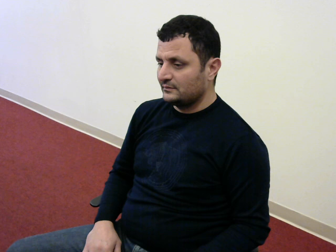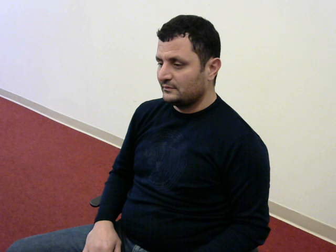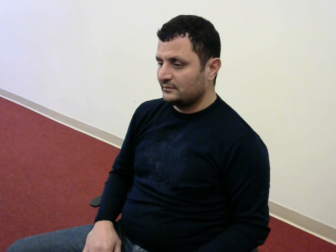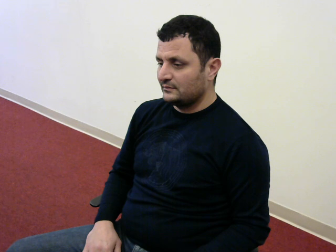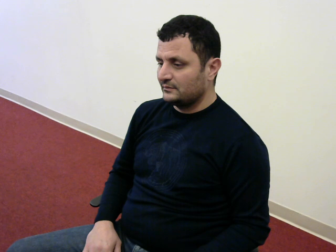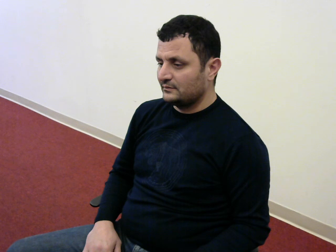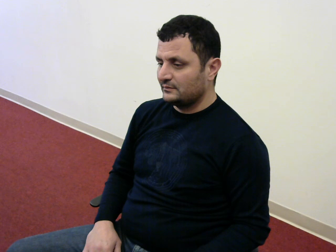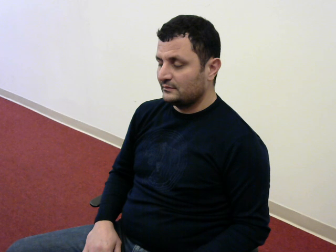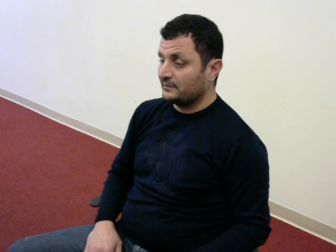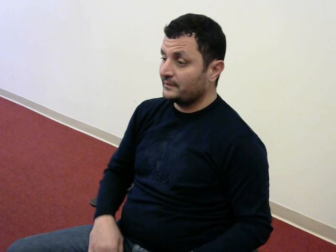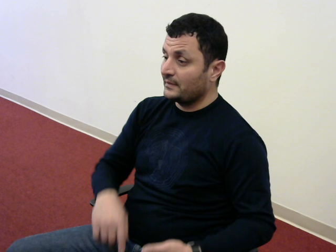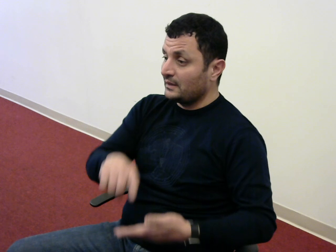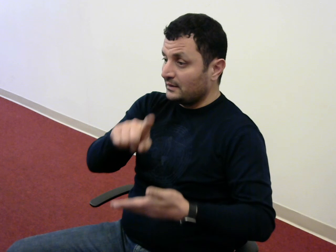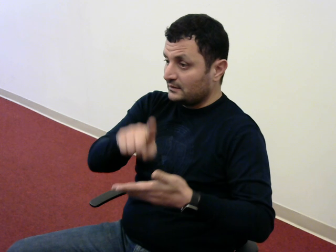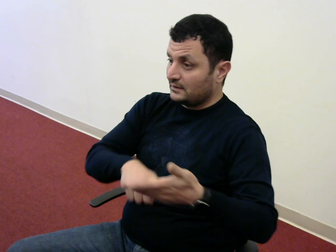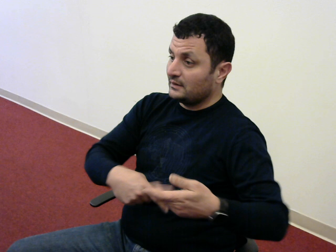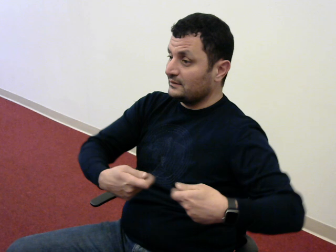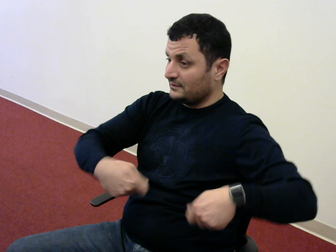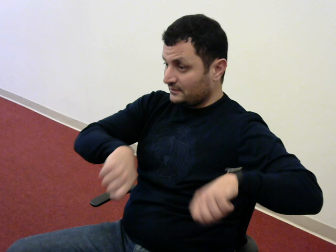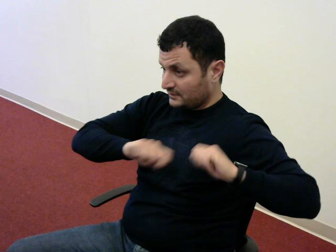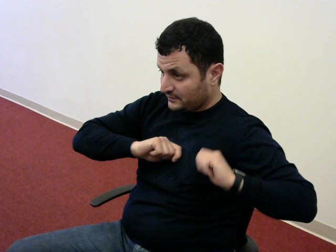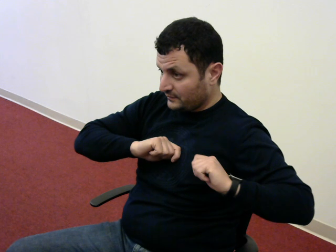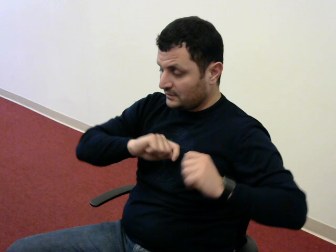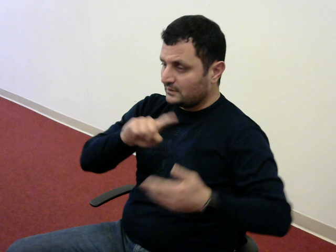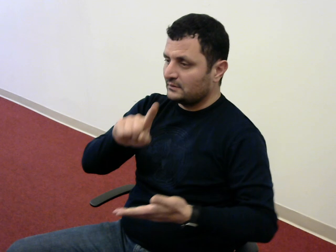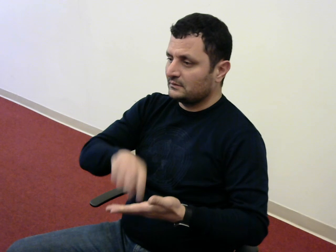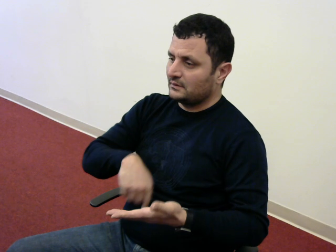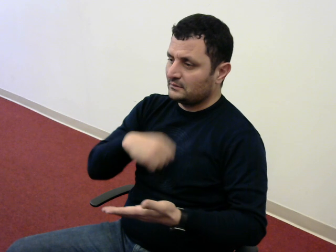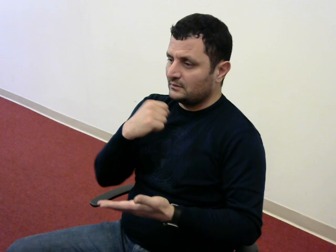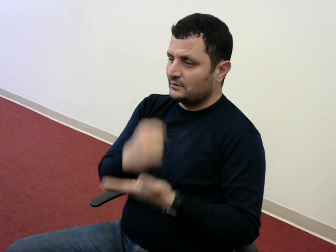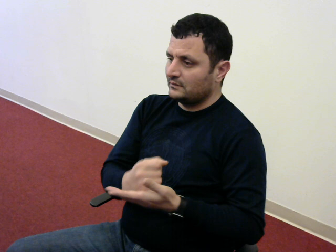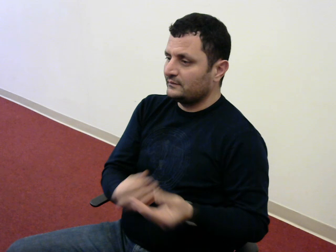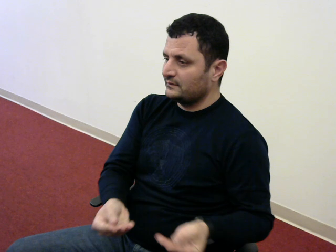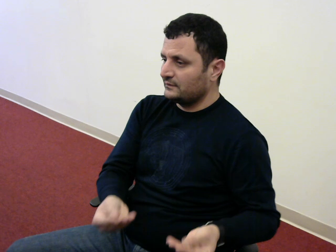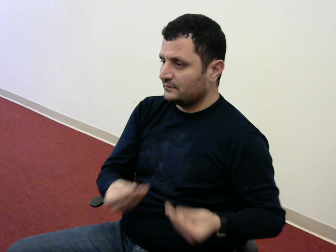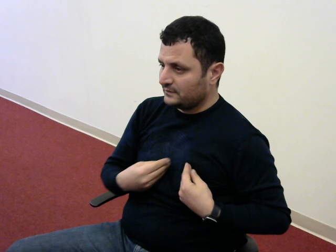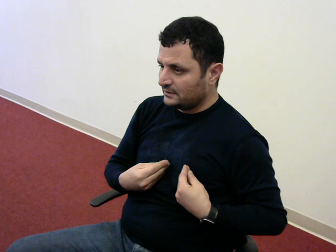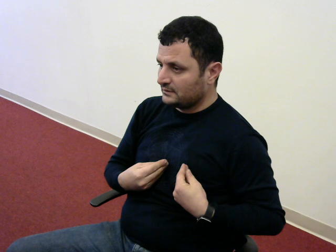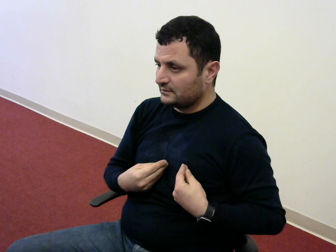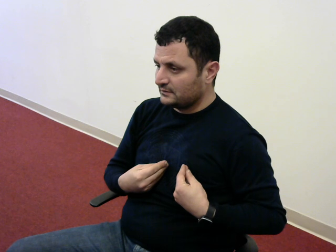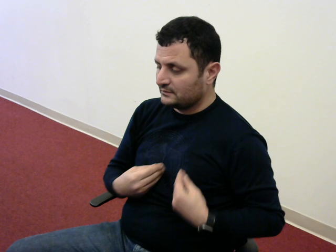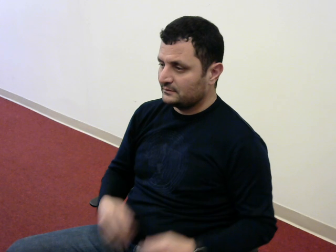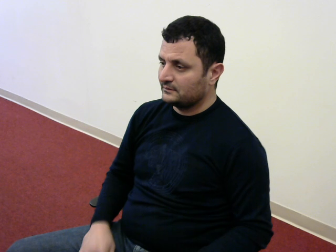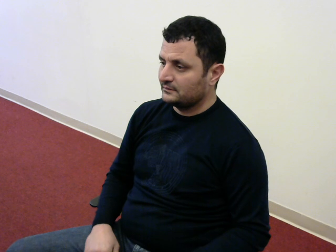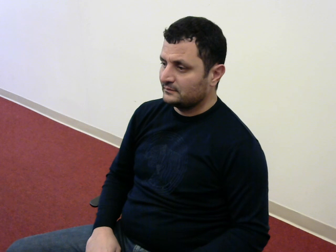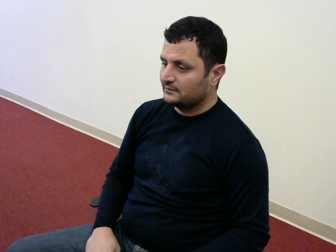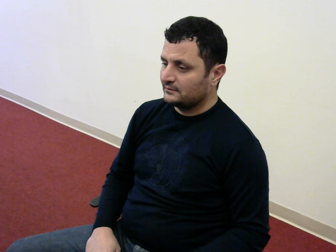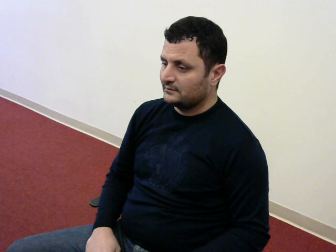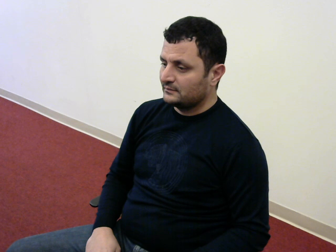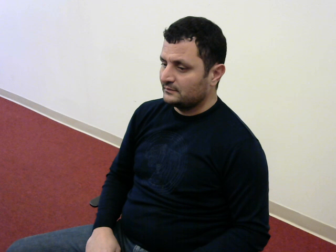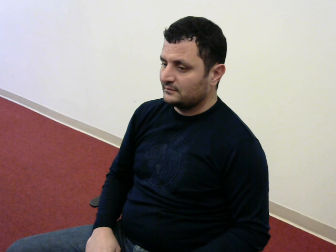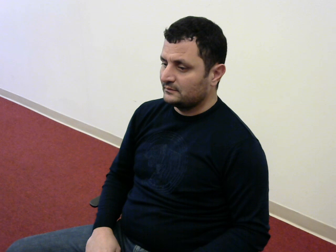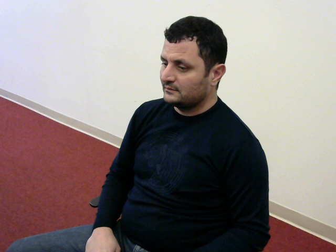Etibarnamə notariusda verilir